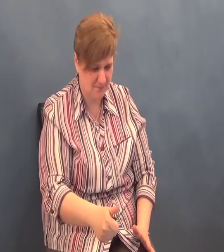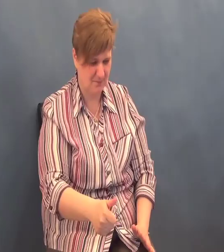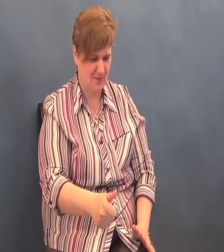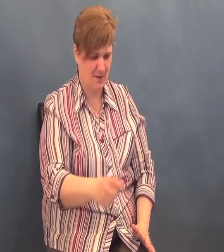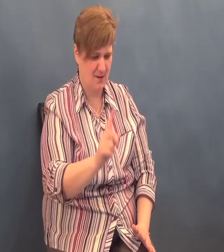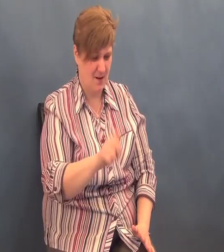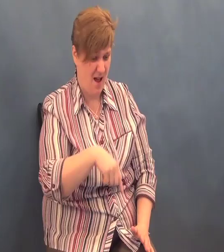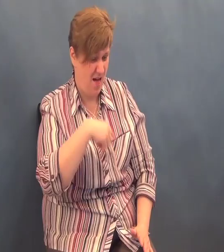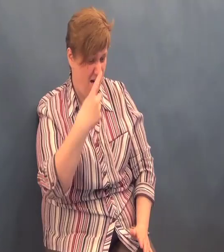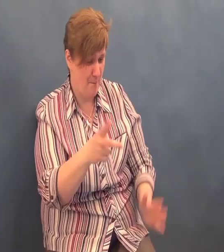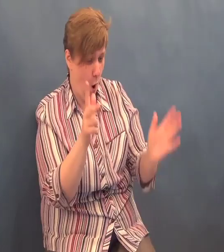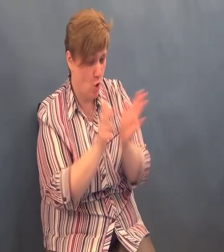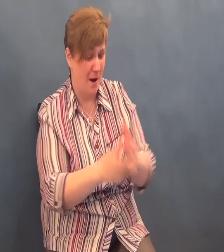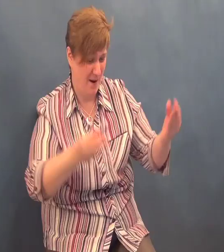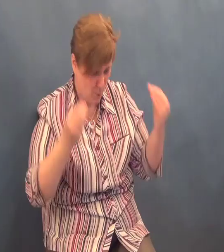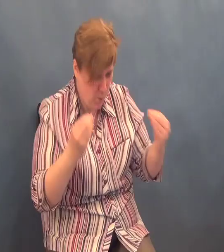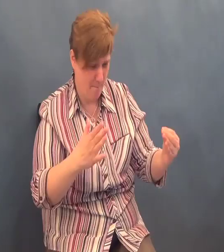Następny, osiemnasty, jest niezły.